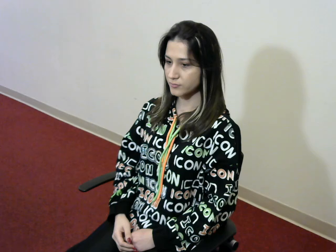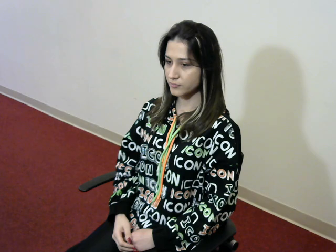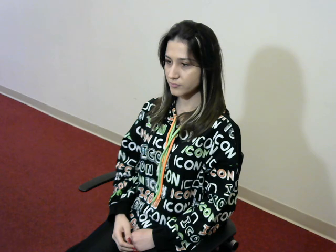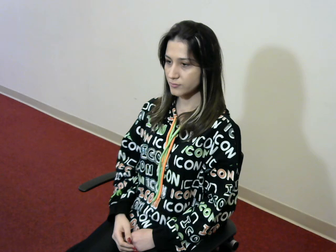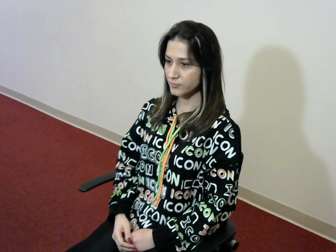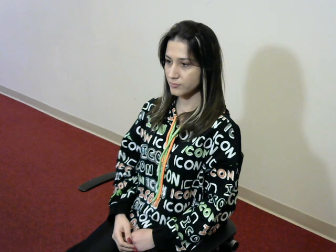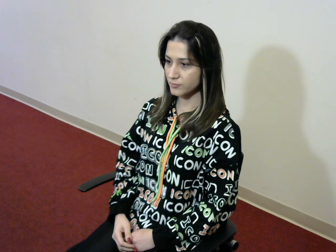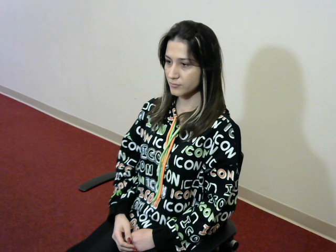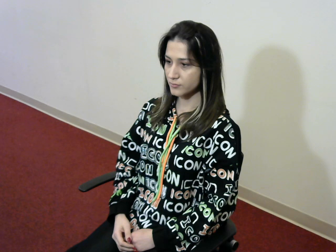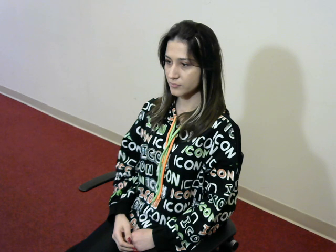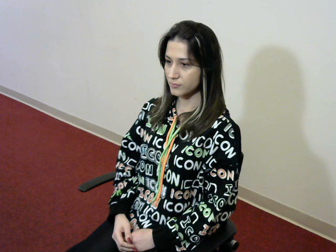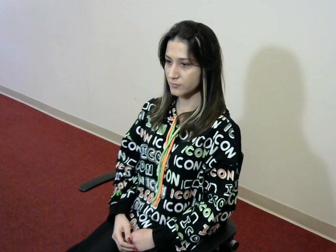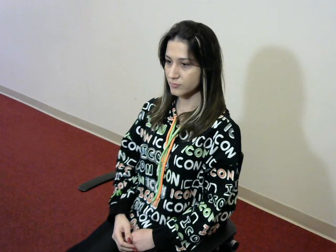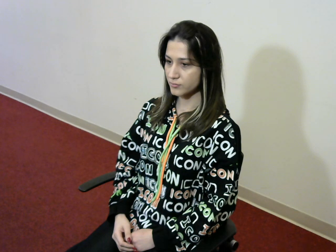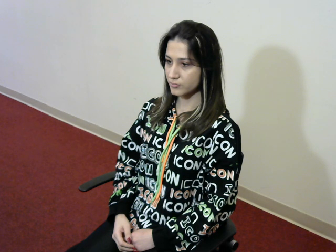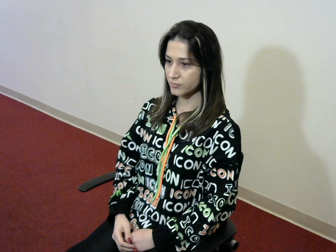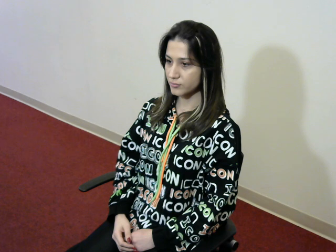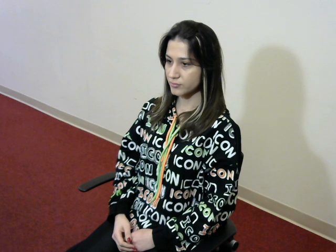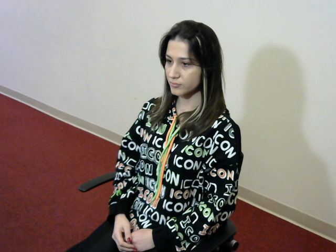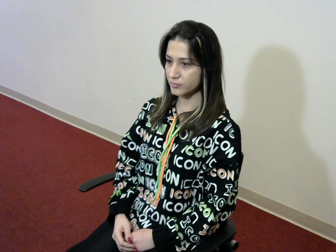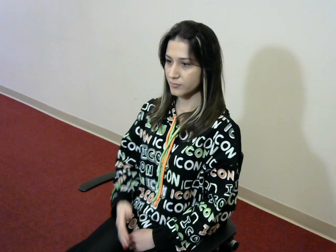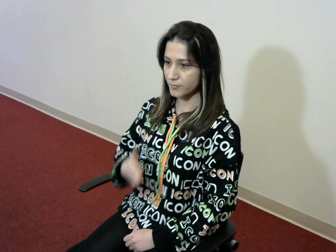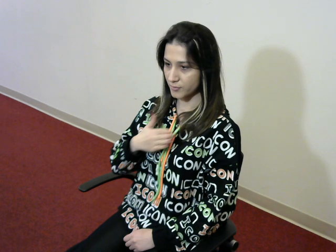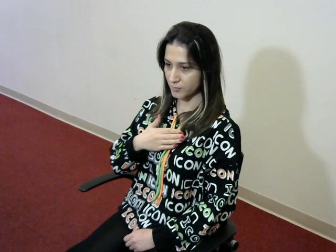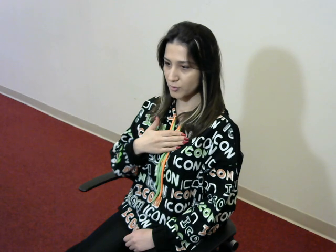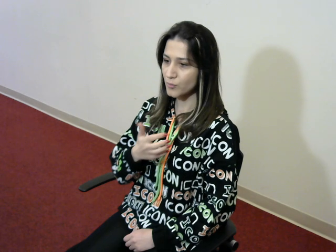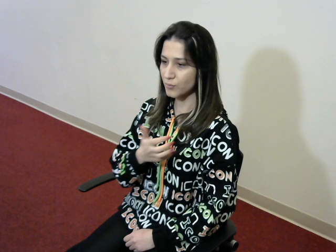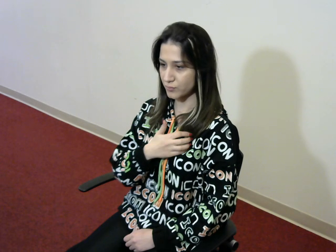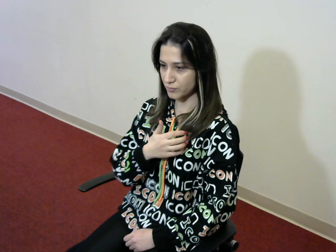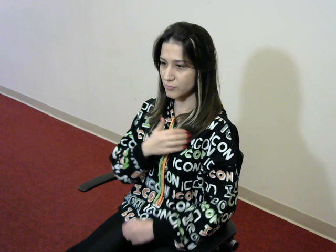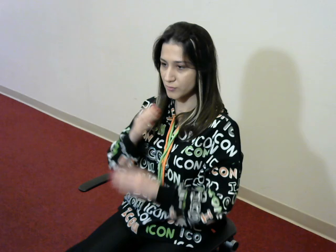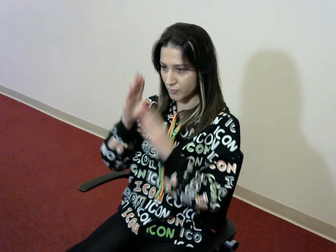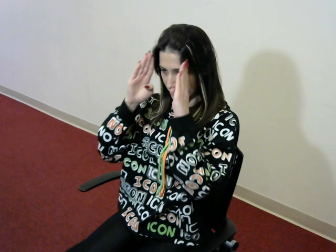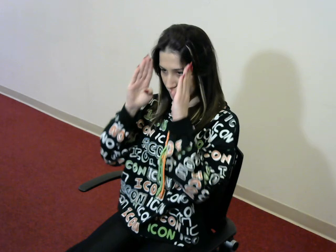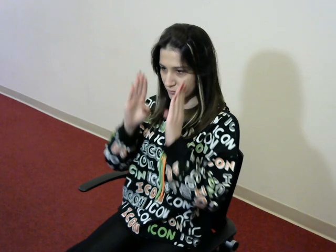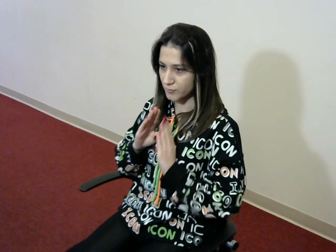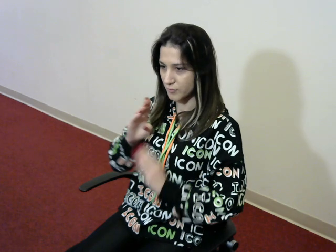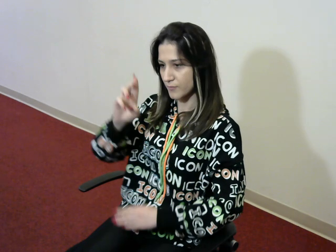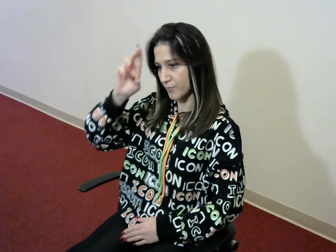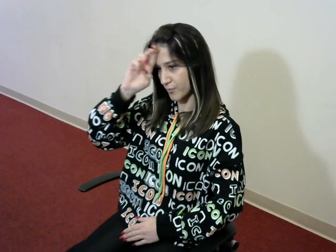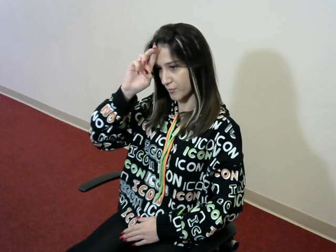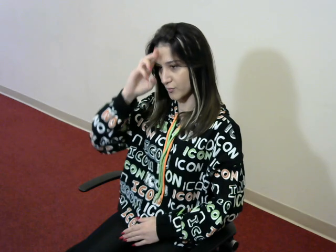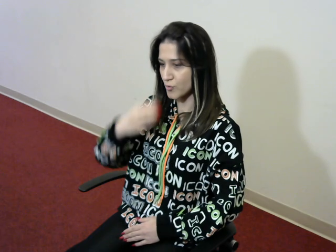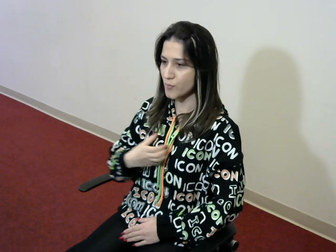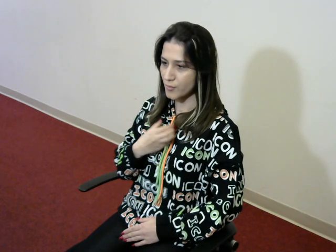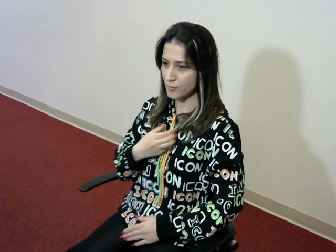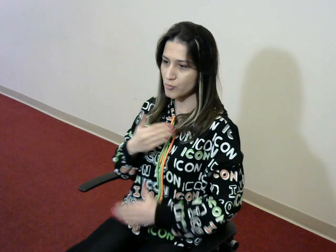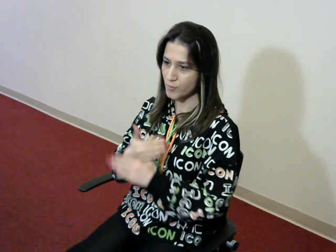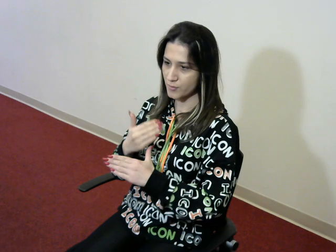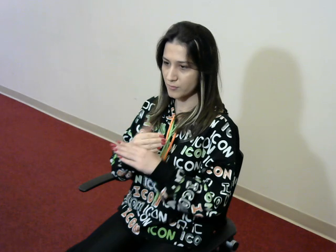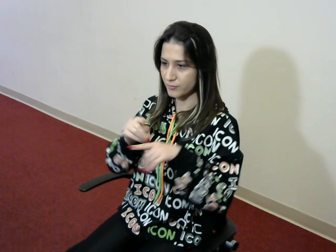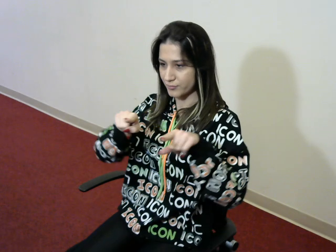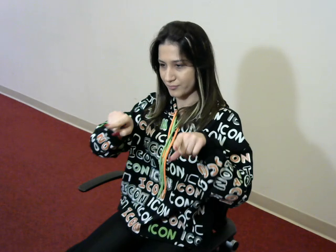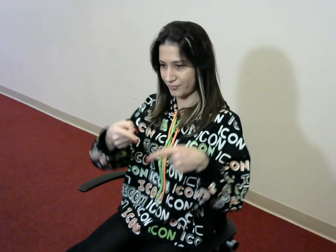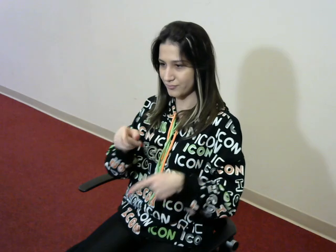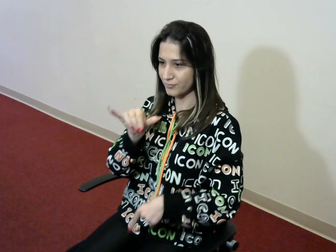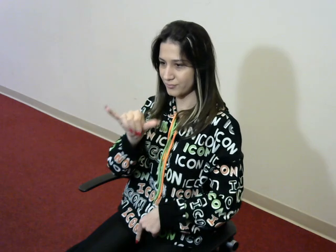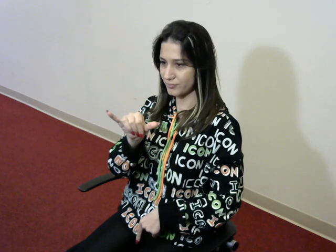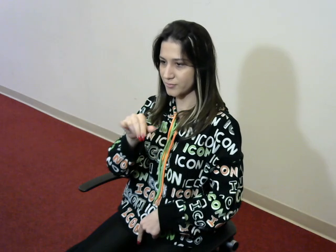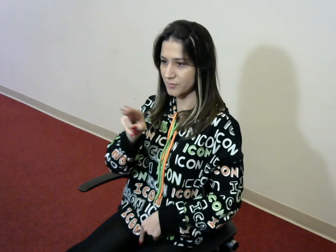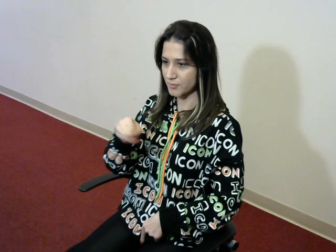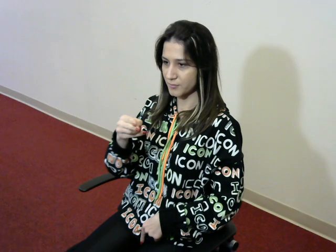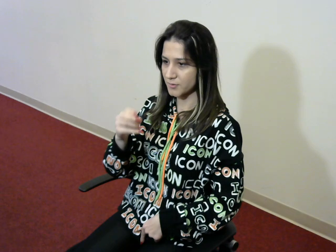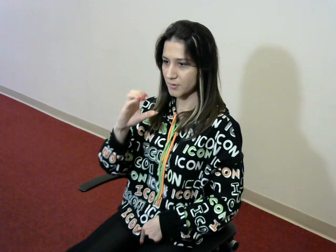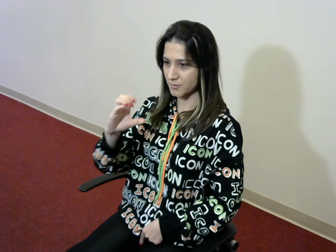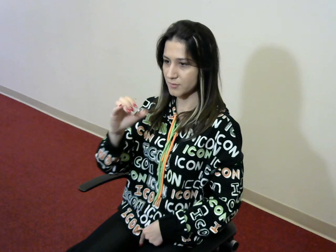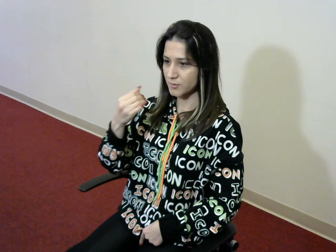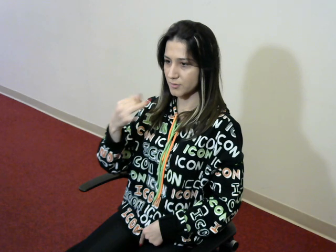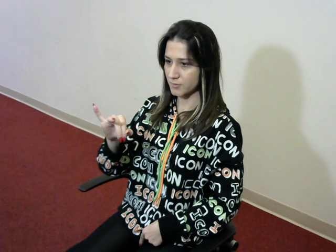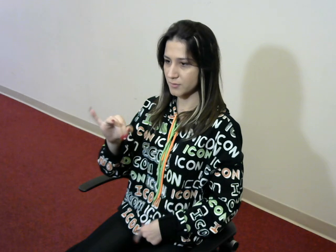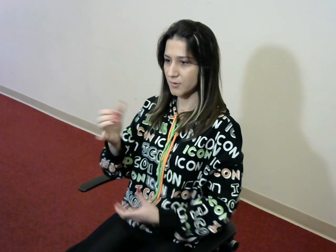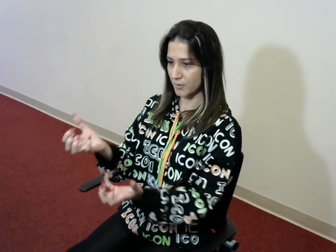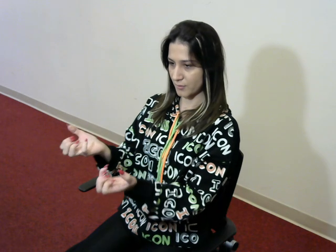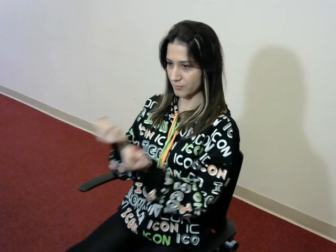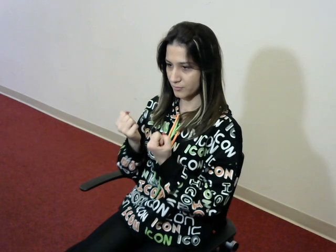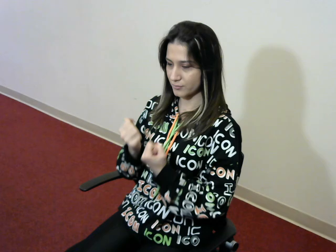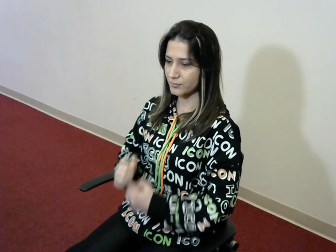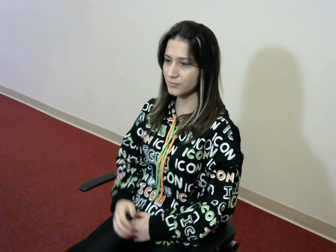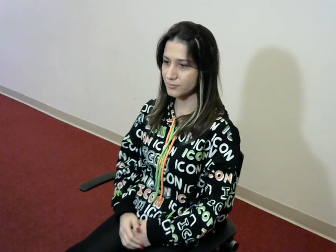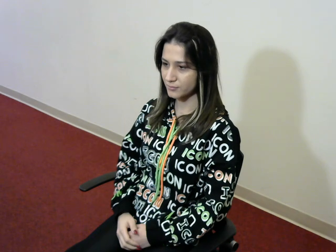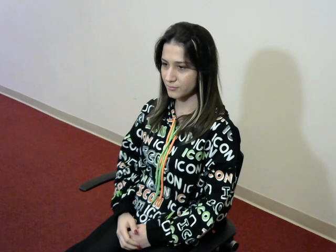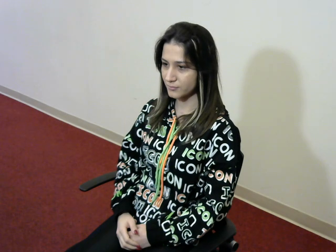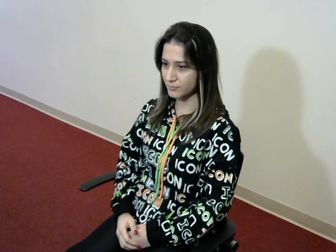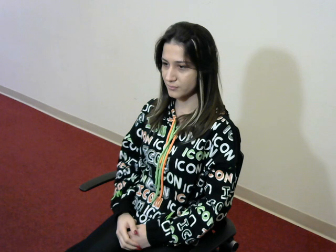Mən istəyirəm ki, ünvanlı dövlət sosial yardımı (ÜDSY) alım